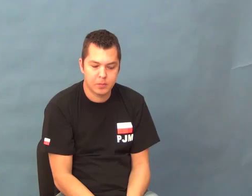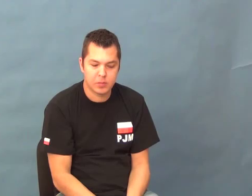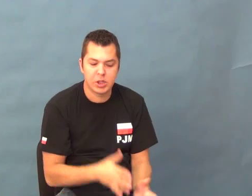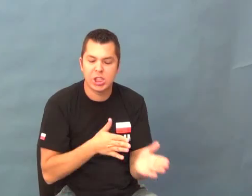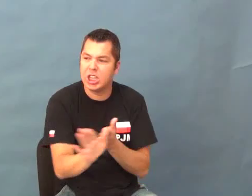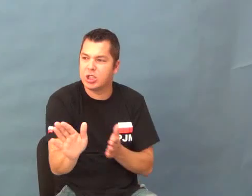Ślisko.